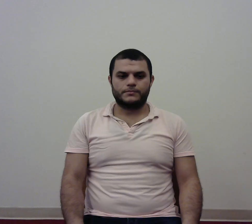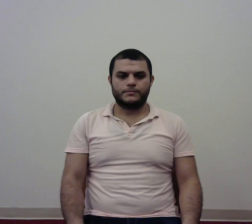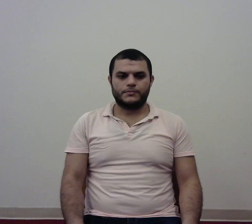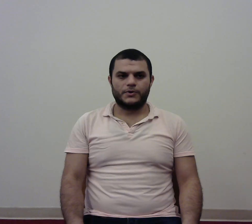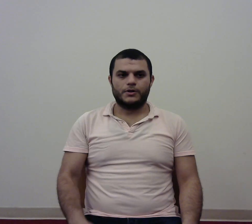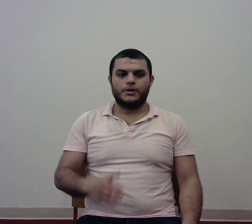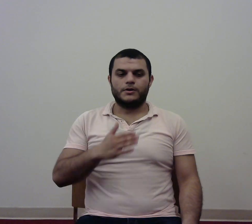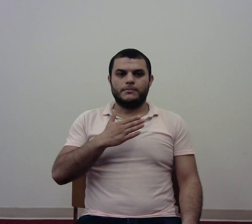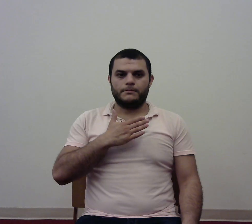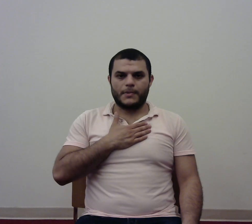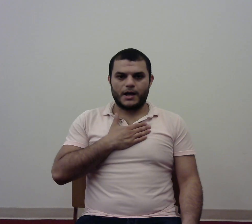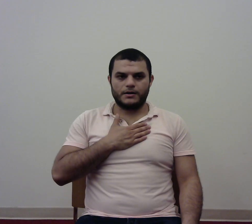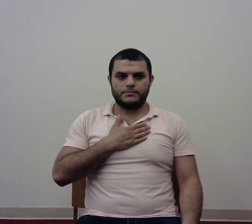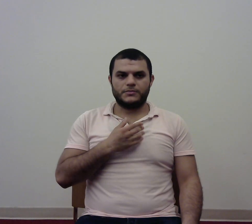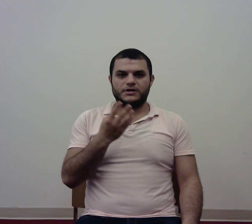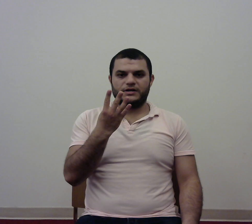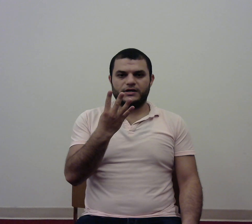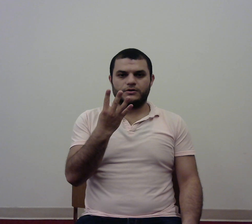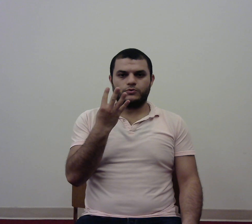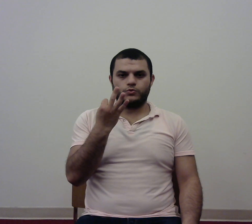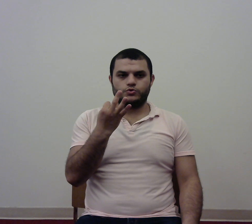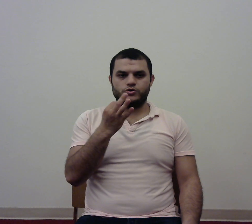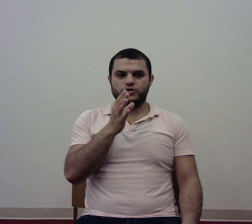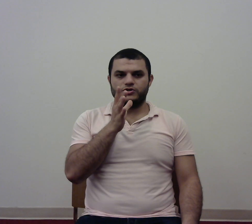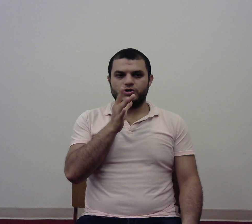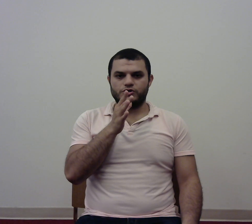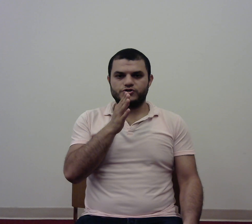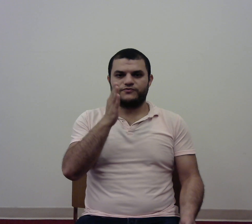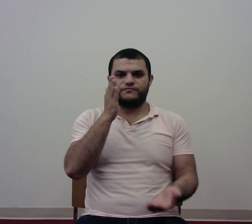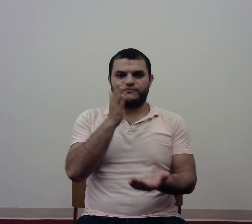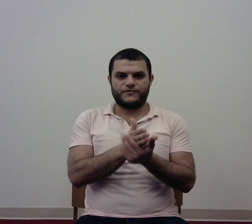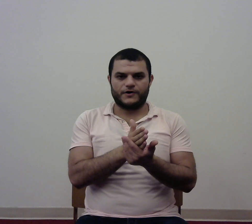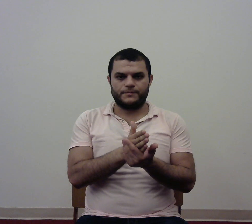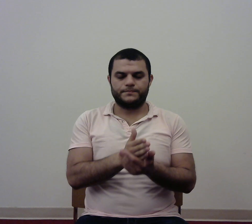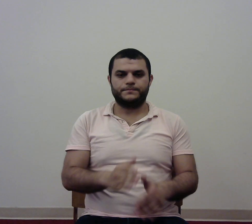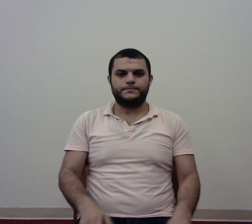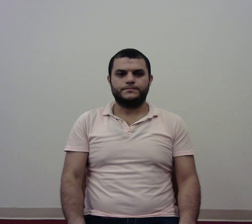Mənim 43 yaşım var